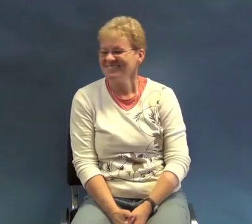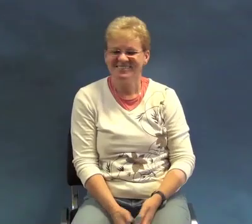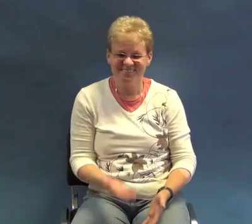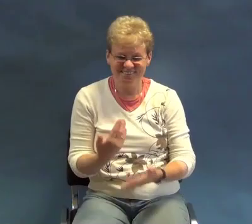To była strata.